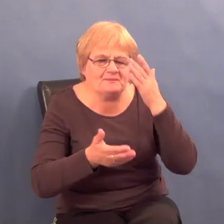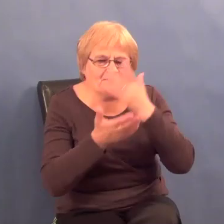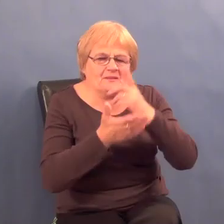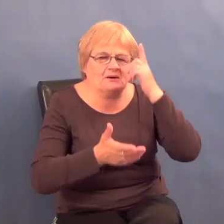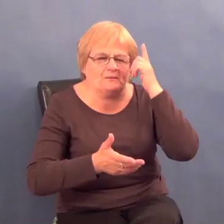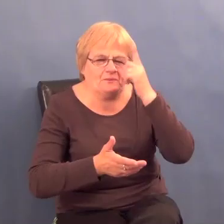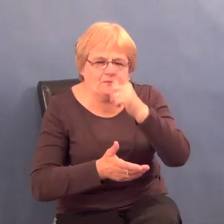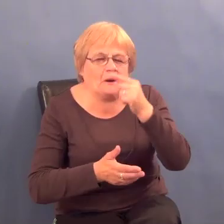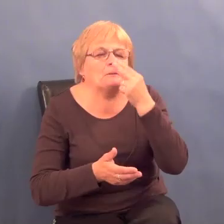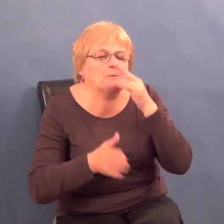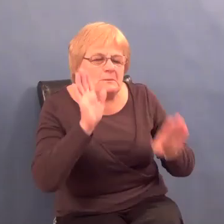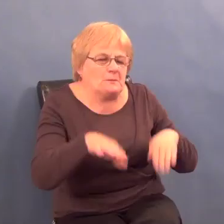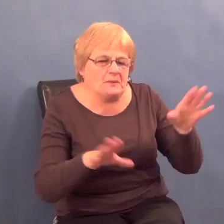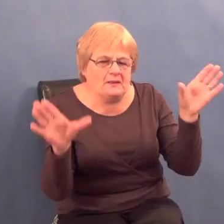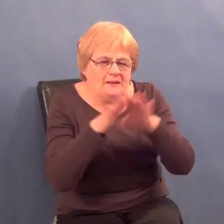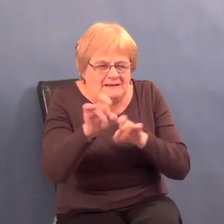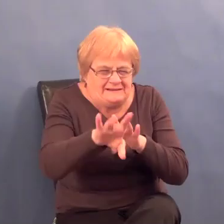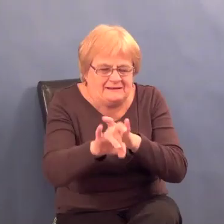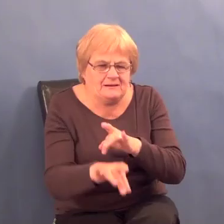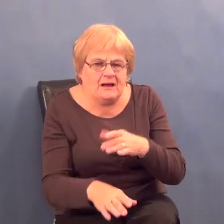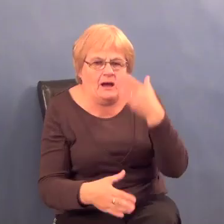Charlie Chaplin razem z chłopcem uciekają, szybko odbiegają, a ten obcy biegnie za nimi.